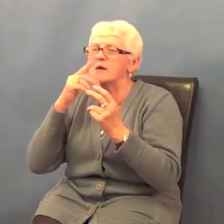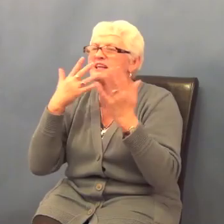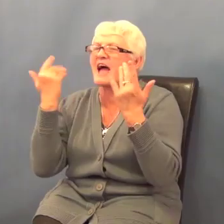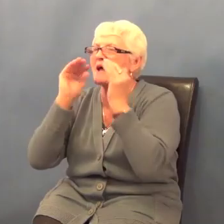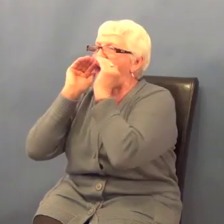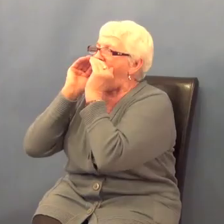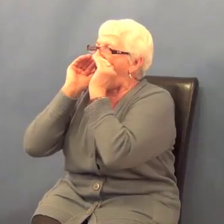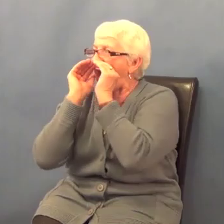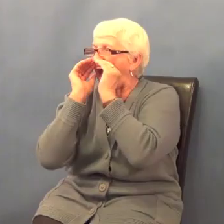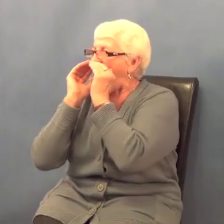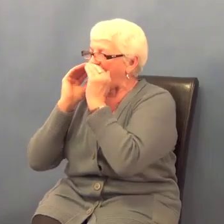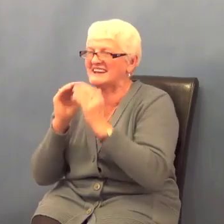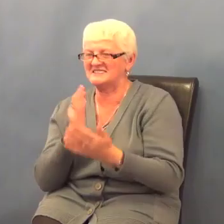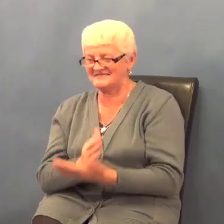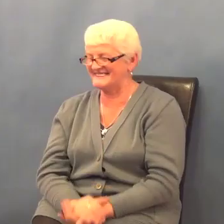Nie było żaby, wołał dalej.